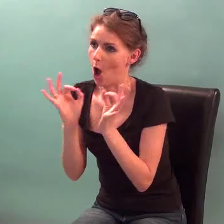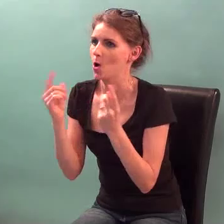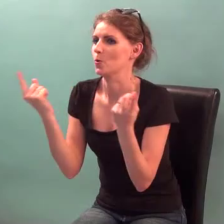Dobrze!